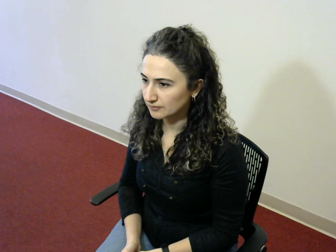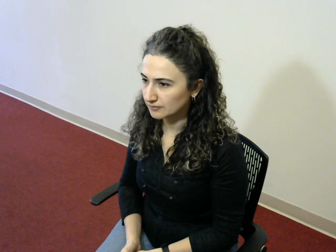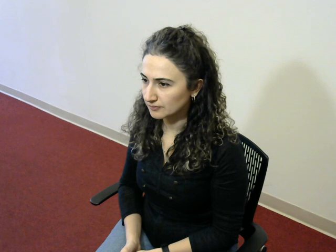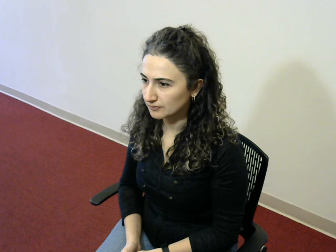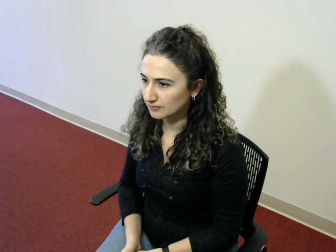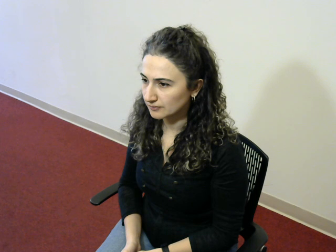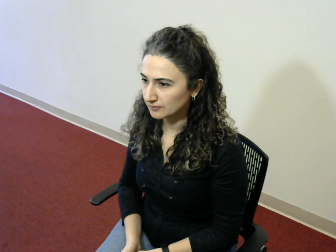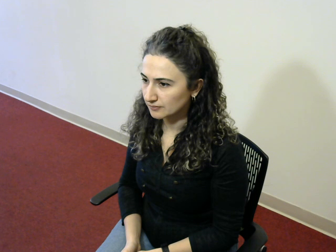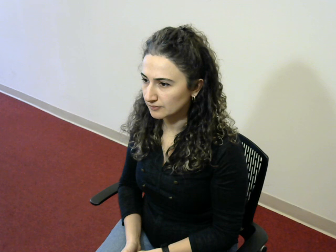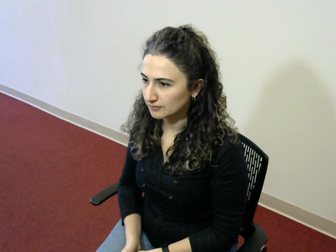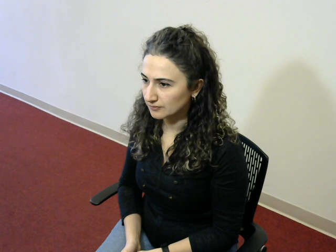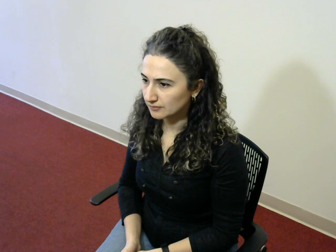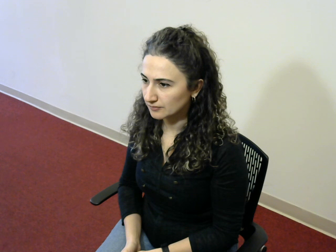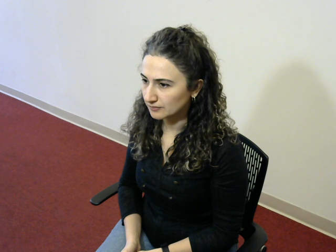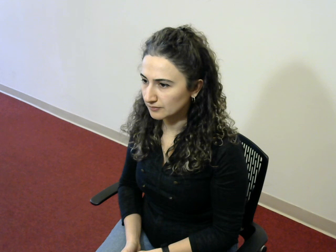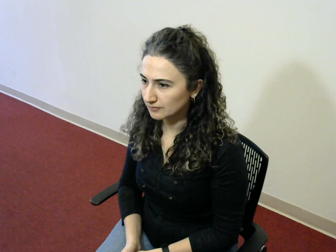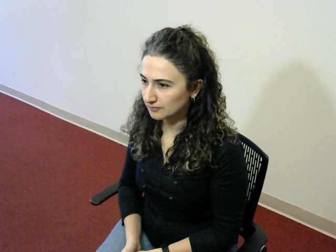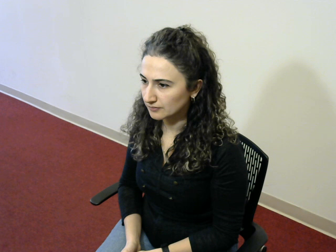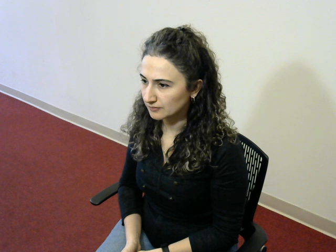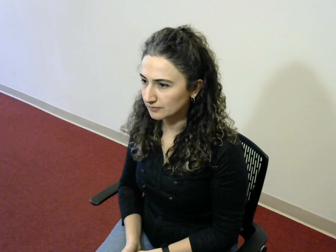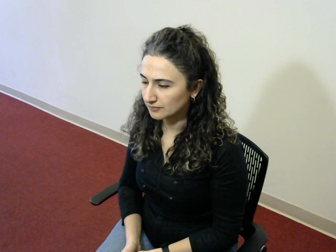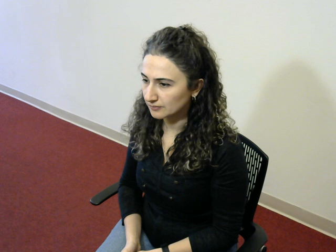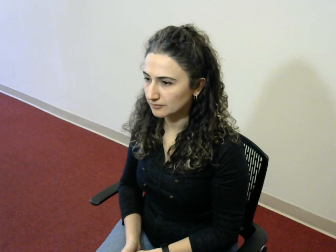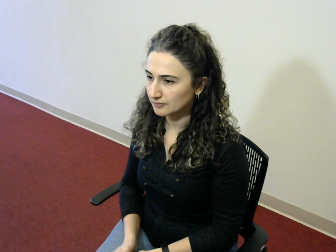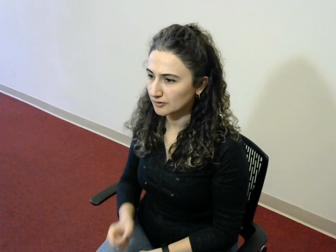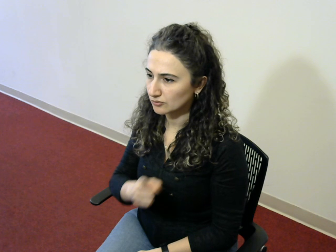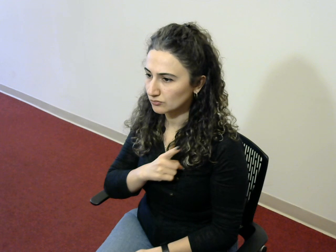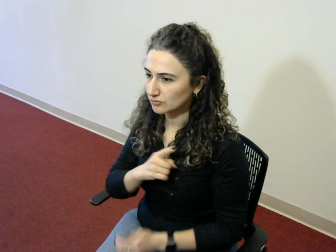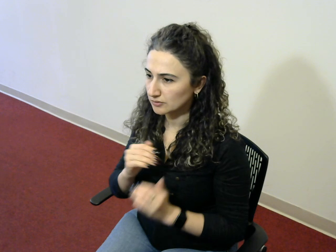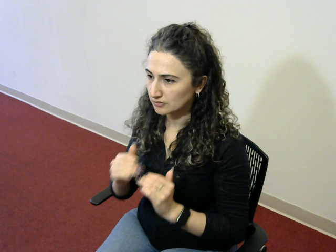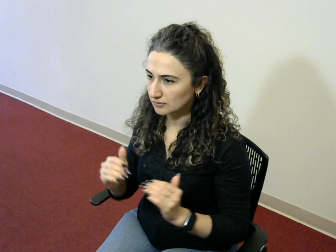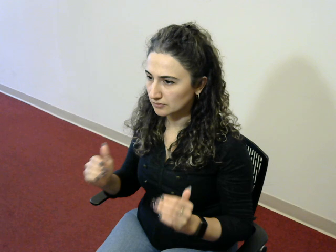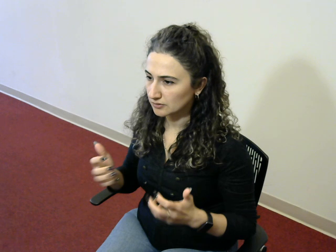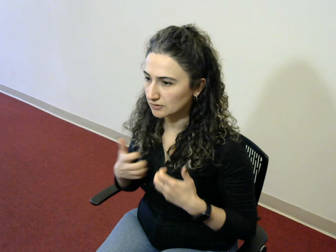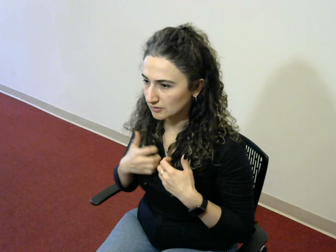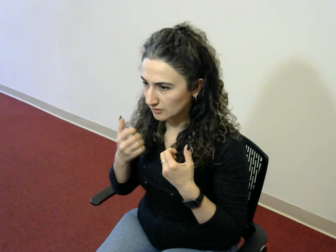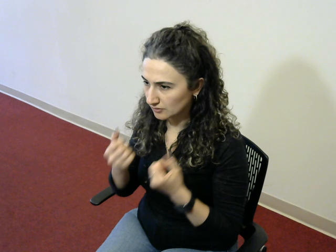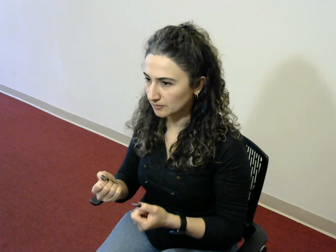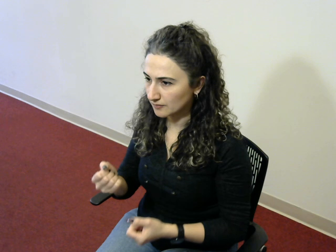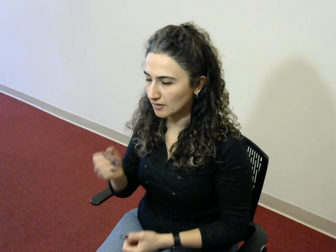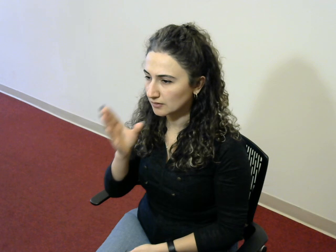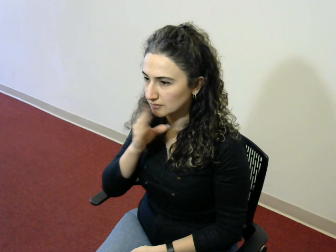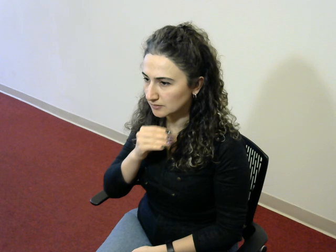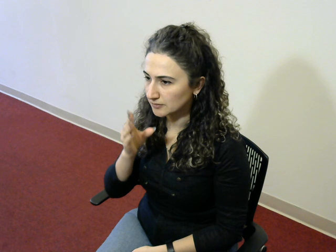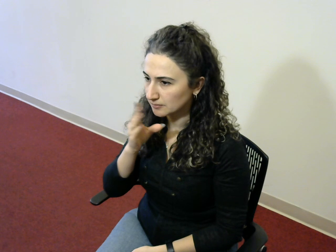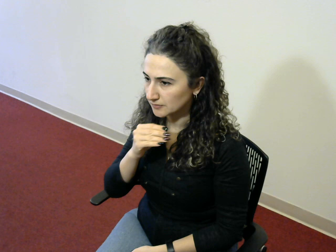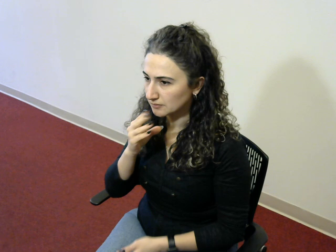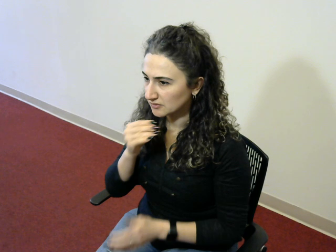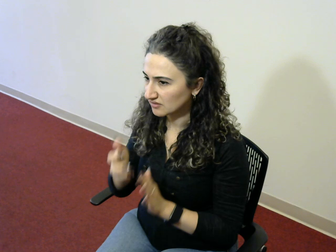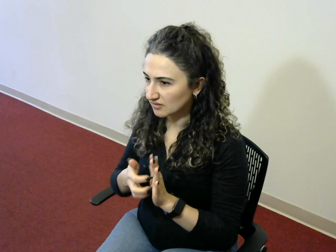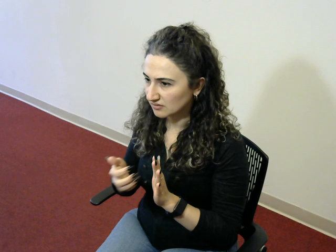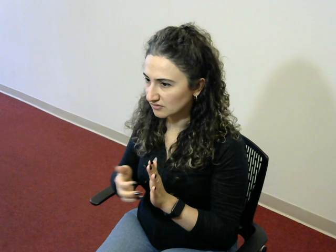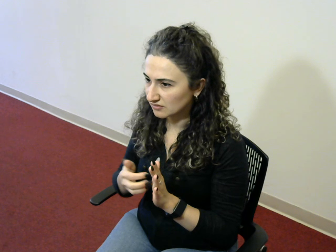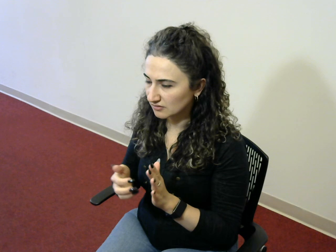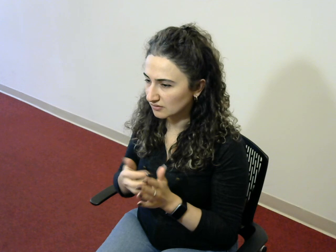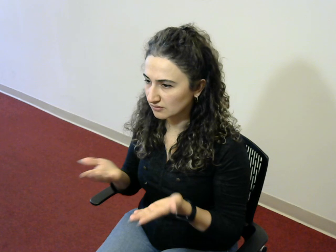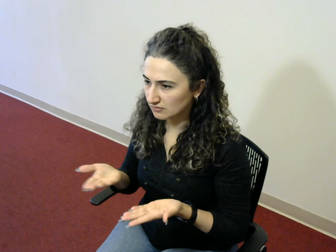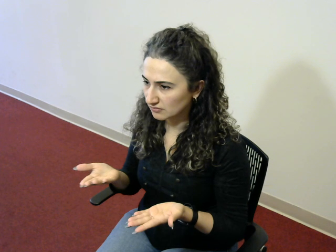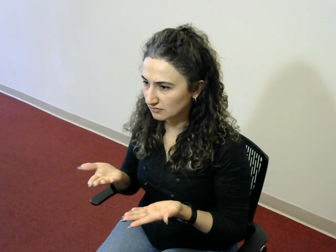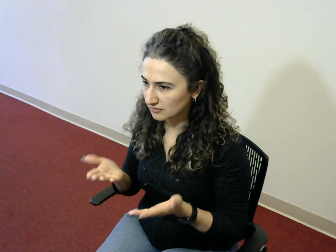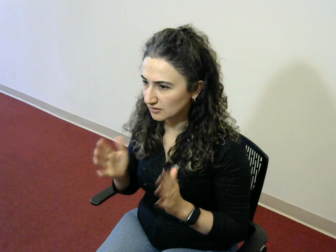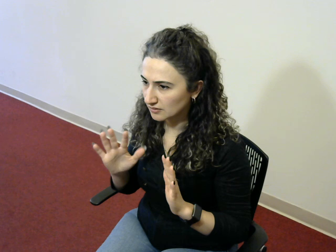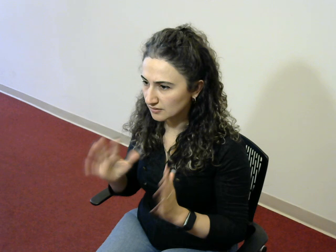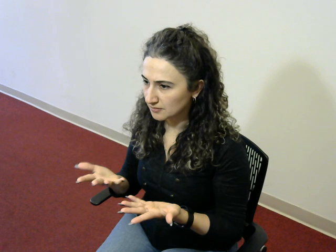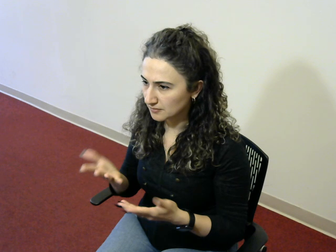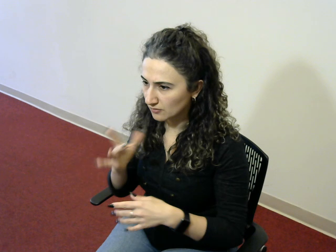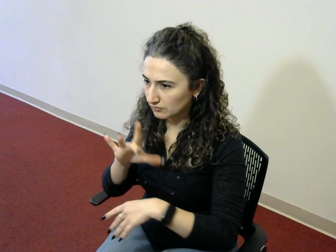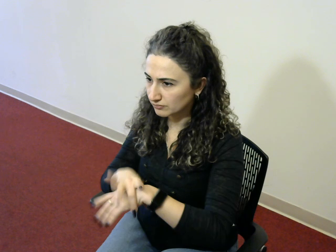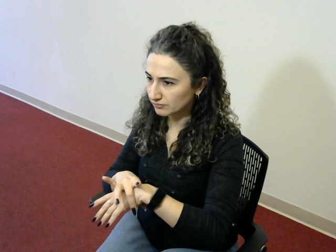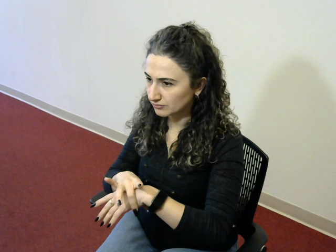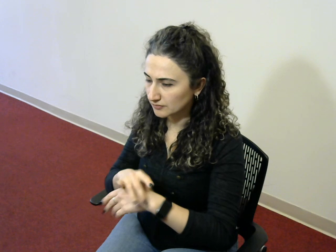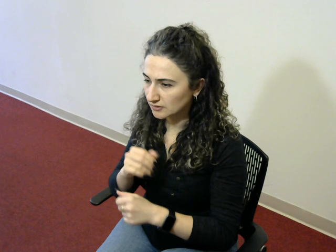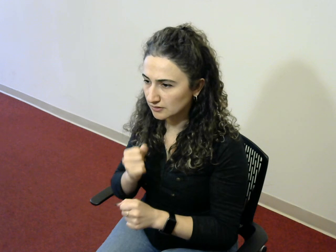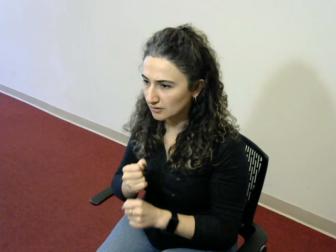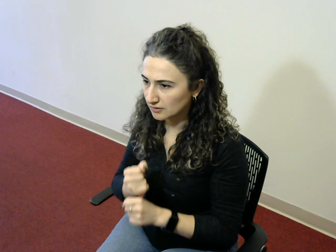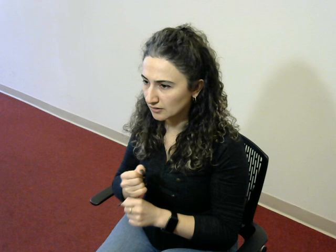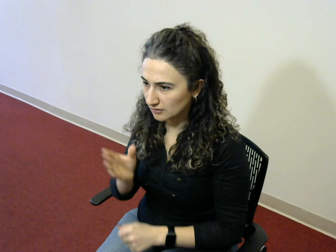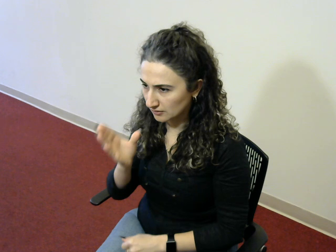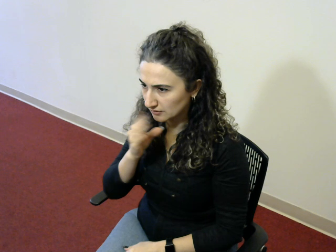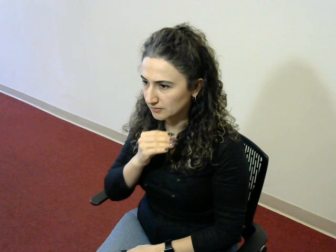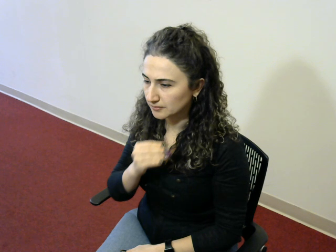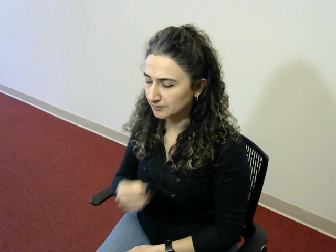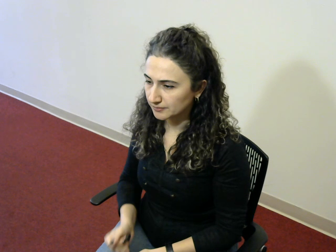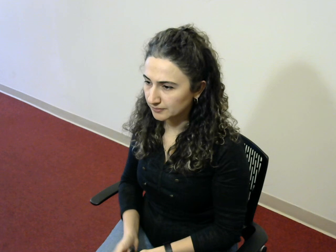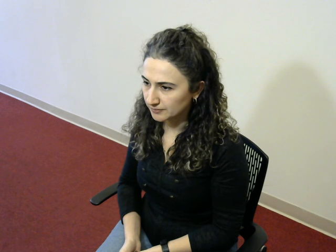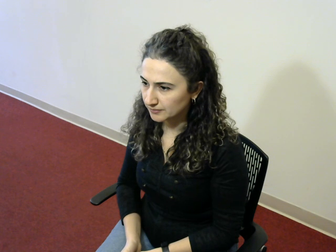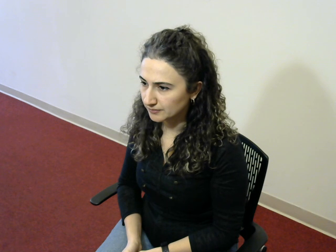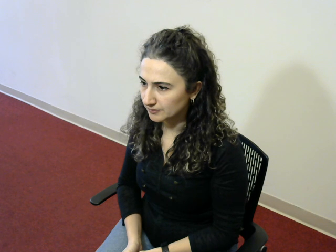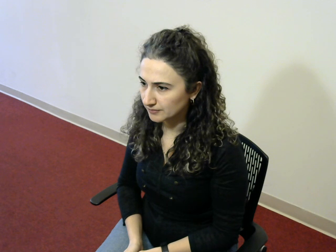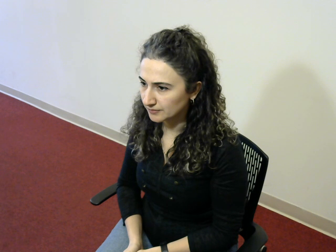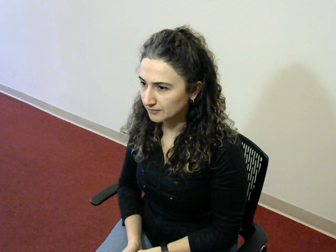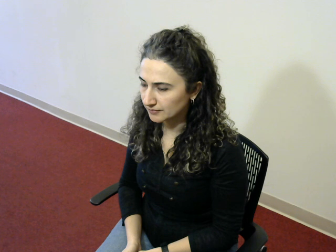Uşaqların sağlamlıq imkanlarının məhdudluğu hansı hallarda müəyyən edilir?